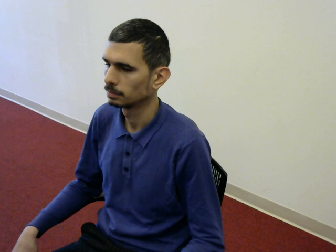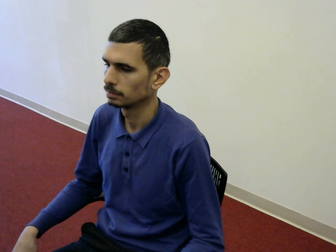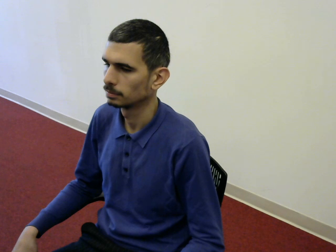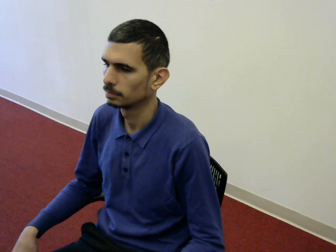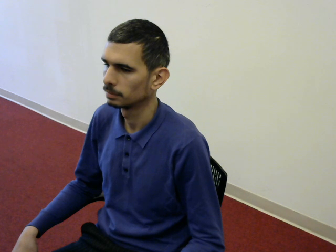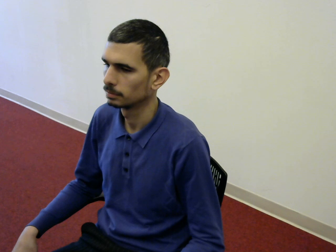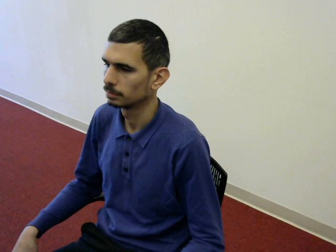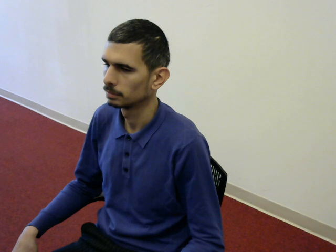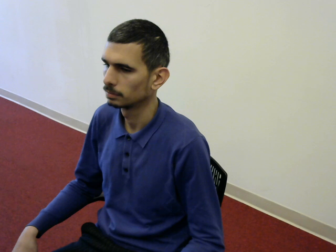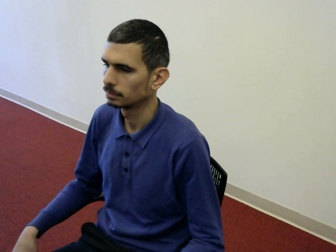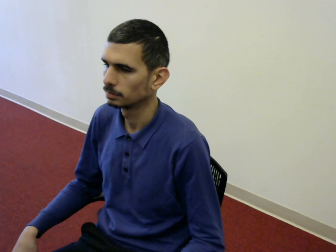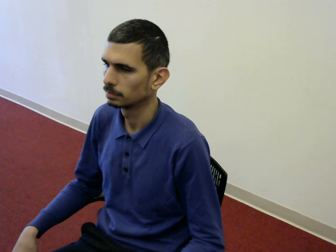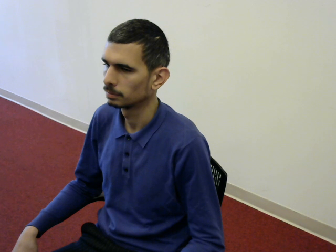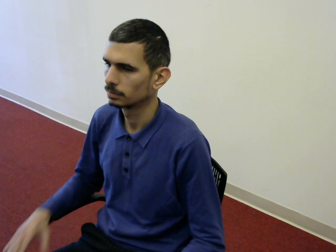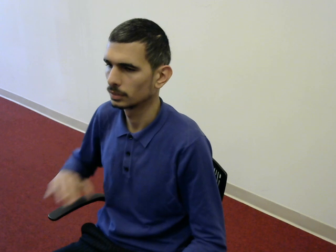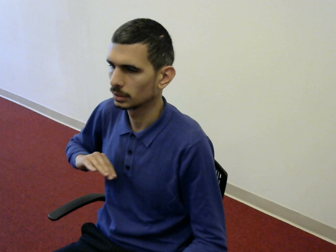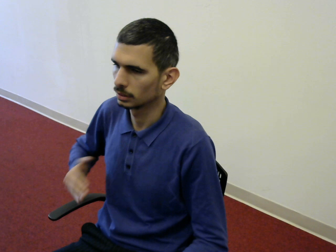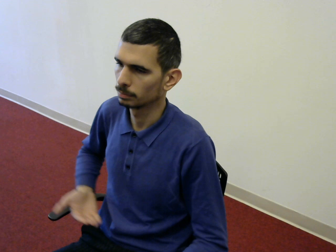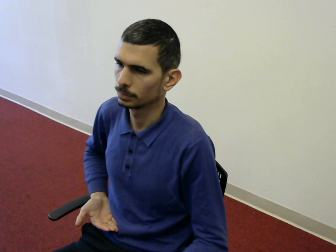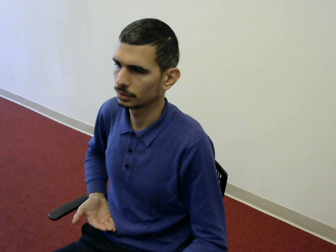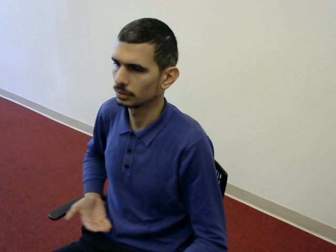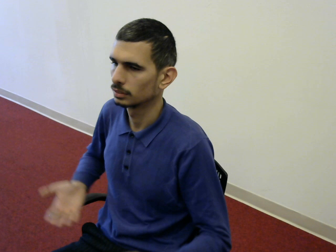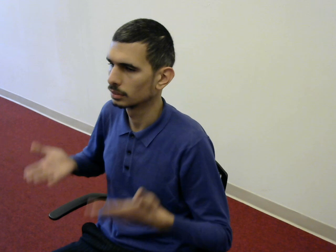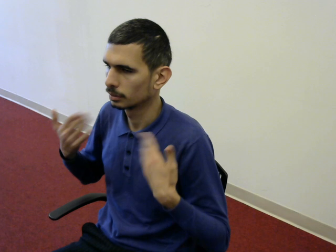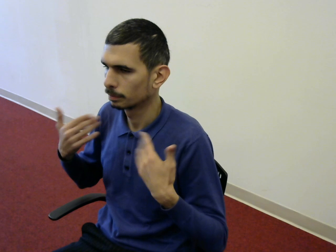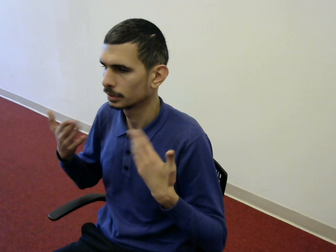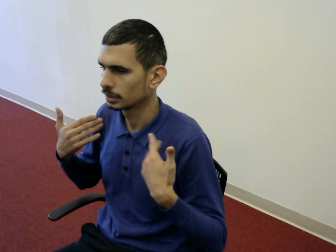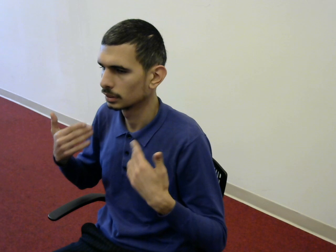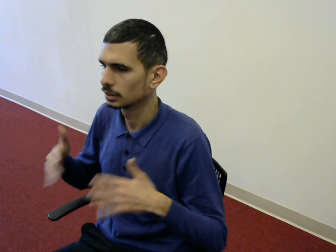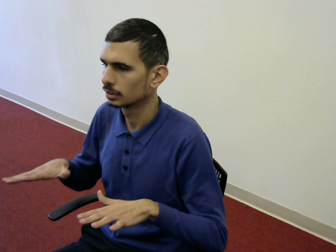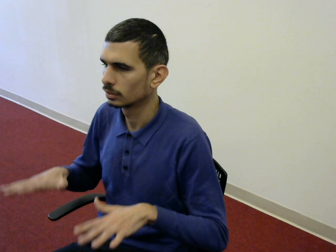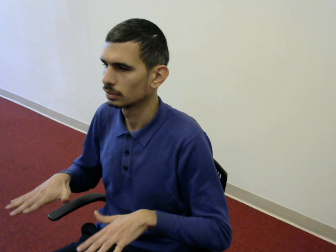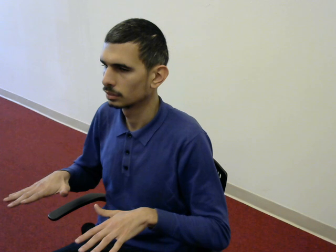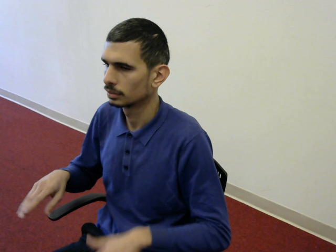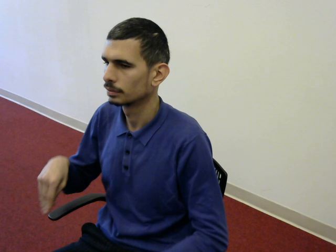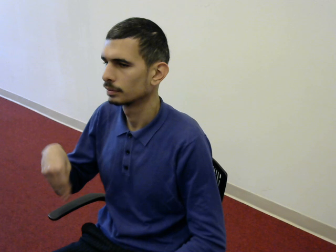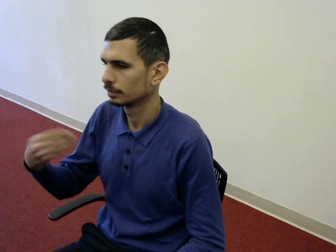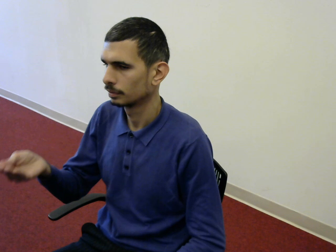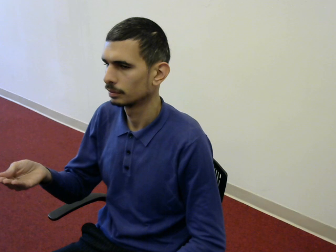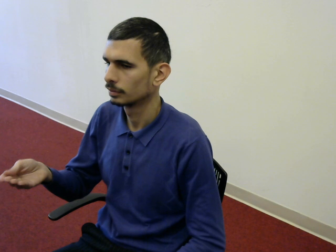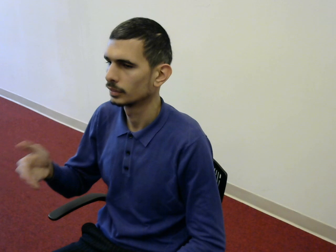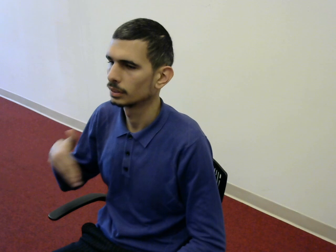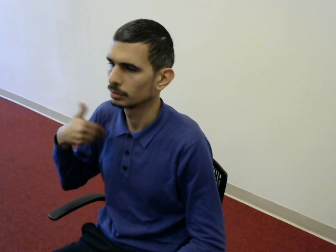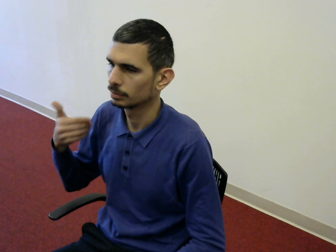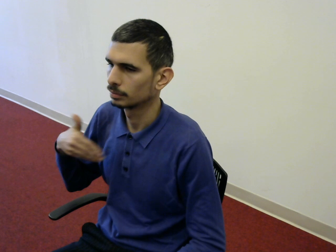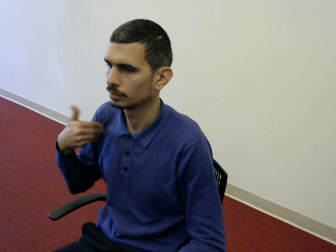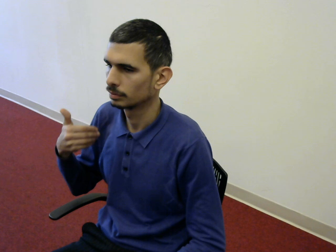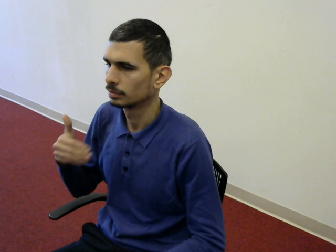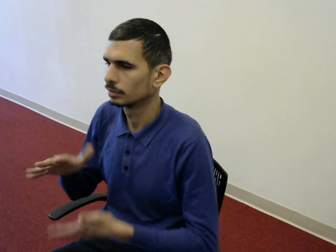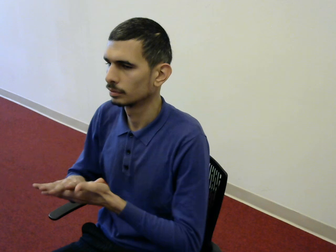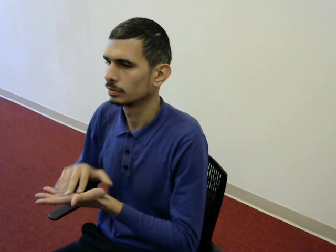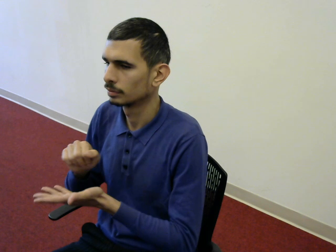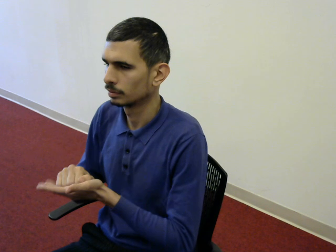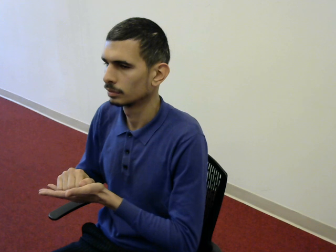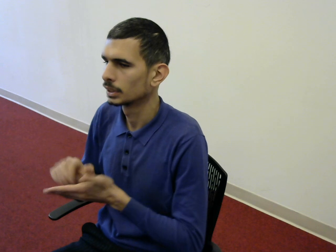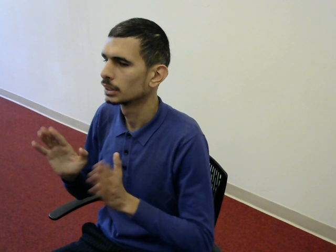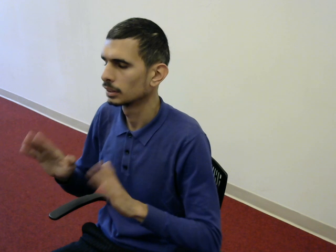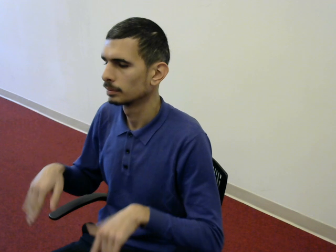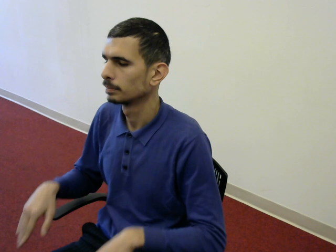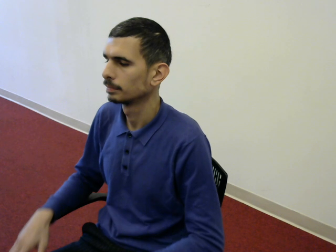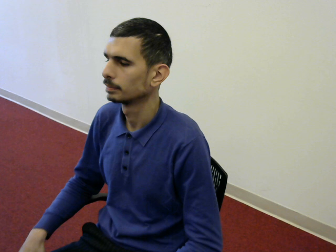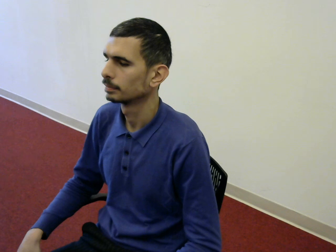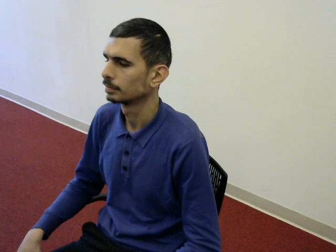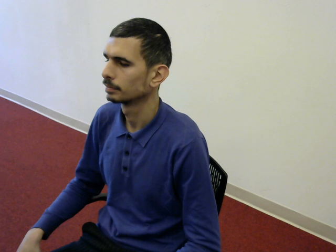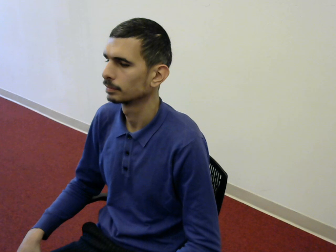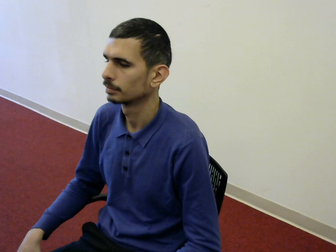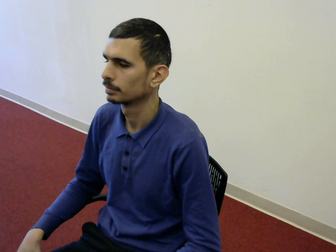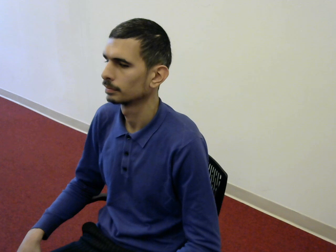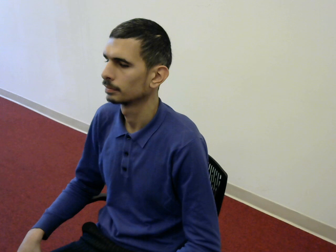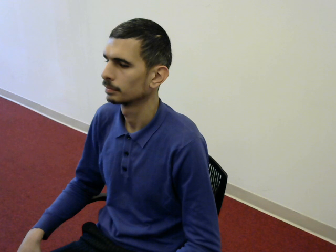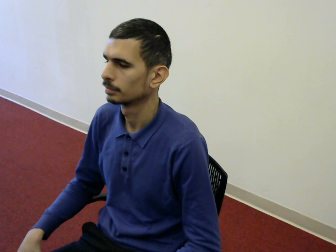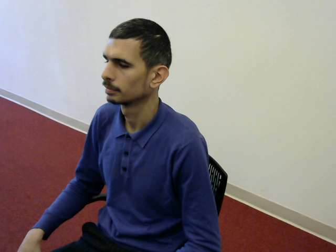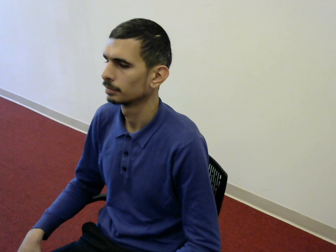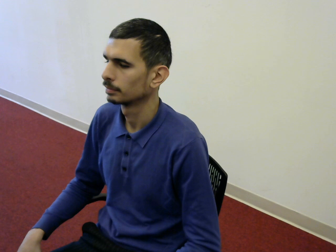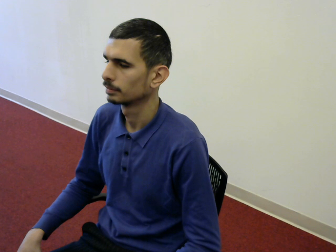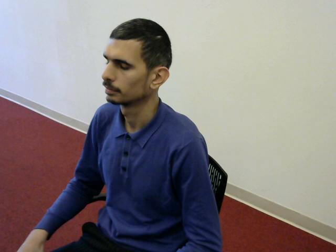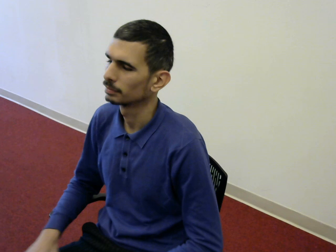Bağda yerə düşən meyvələr xarab olmuşdu